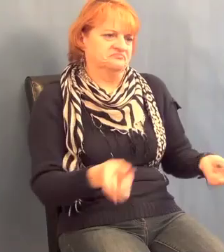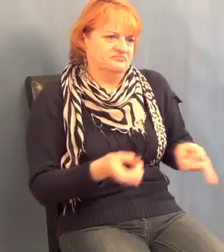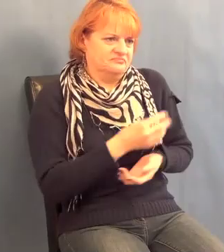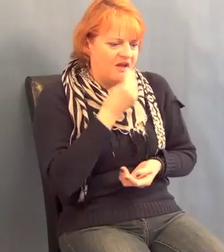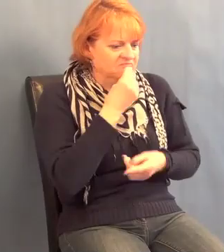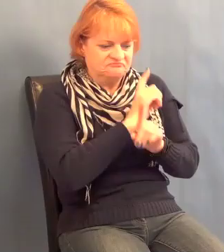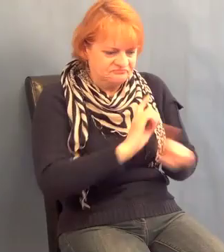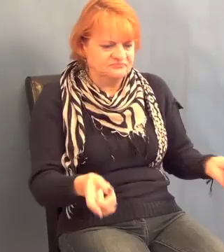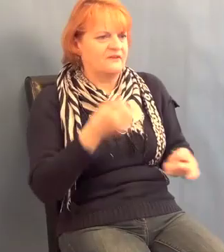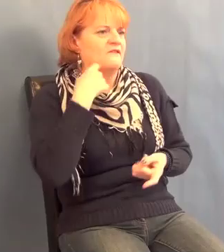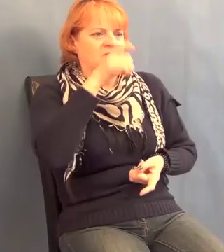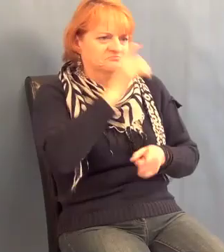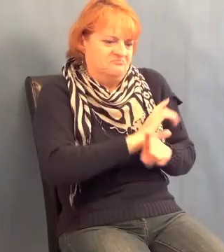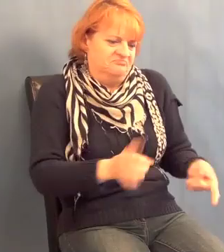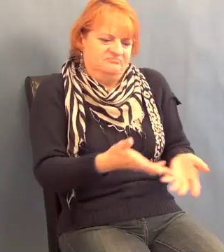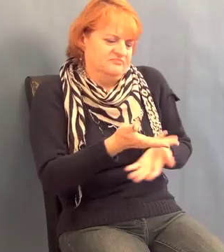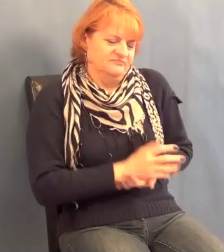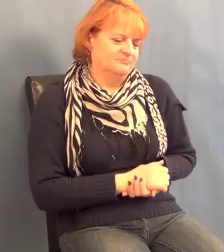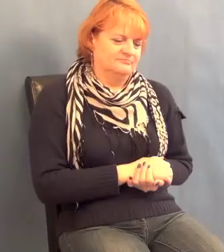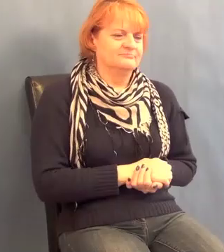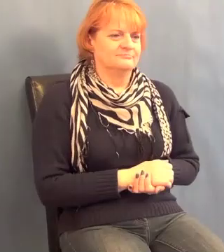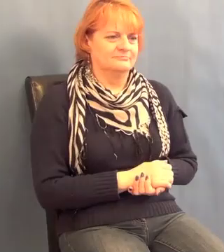Jeść nie wolno i pić wódki.